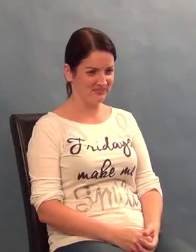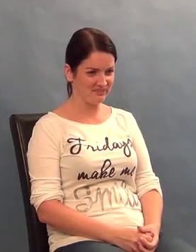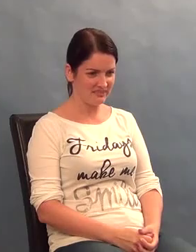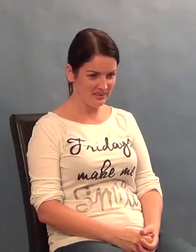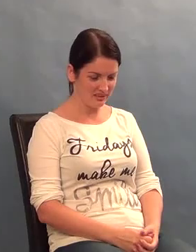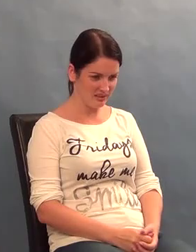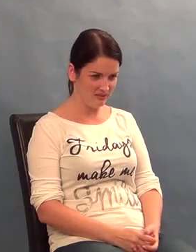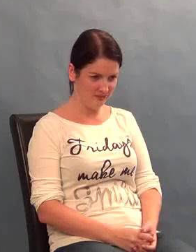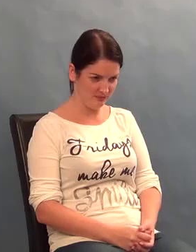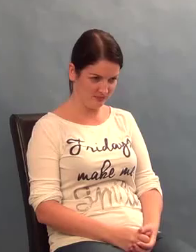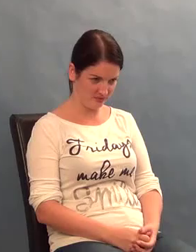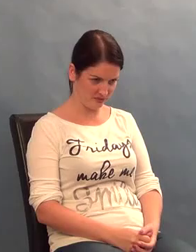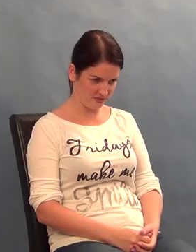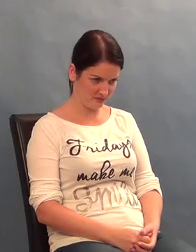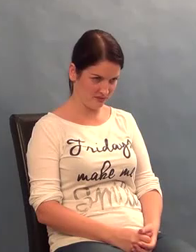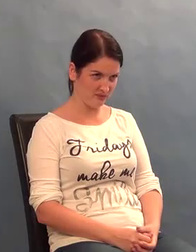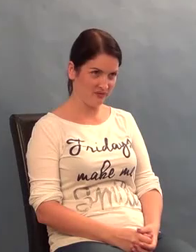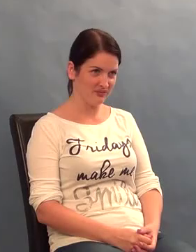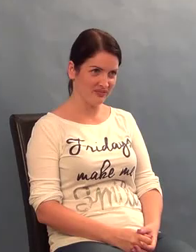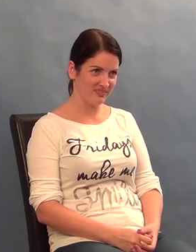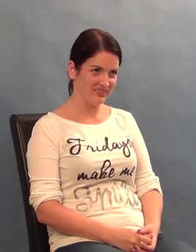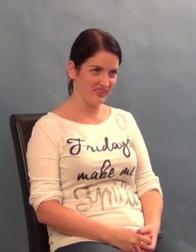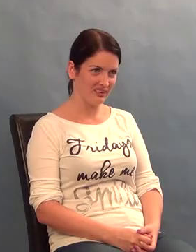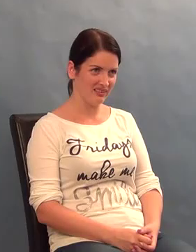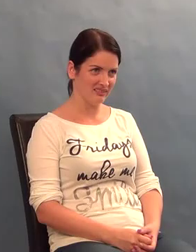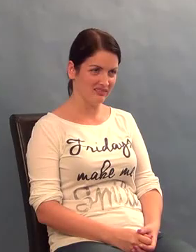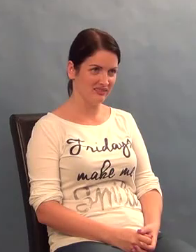Myszka Miki usłyszała hałas dobiegający z okna.